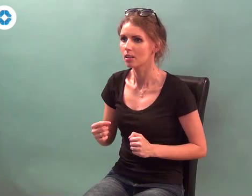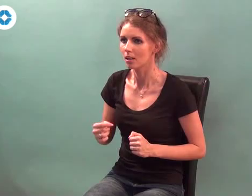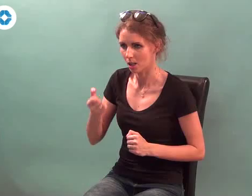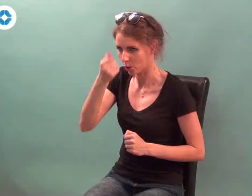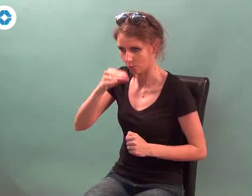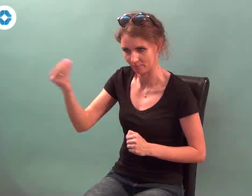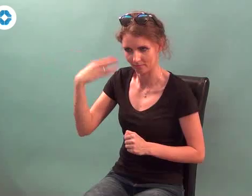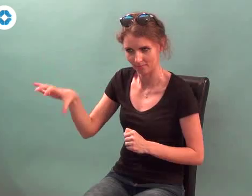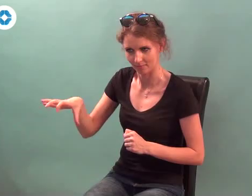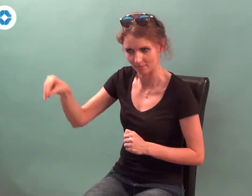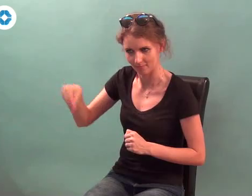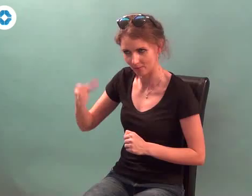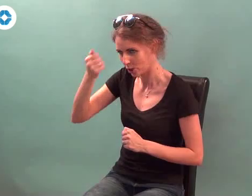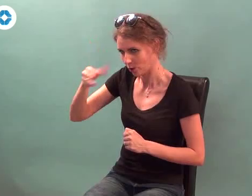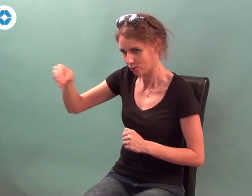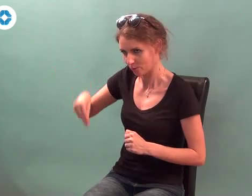Szkła są z kradzieży.